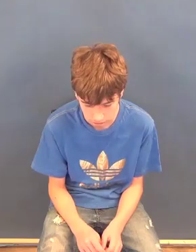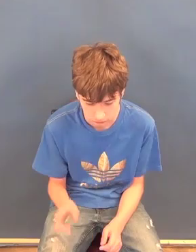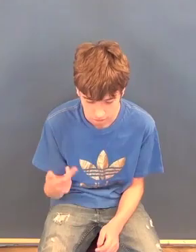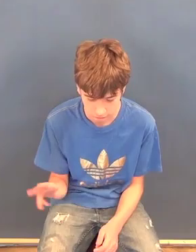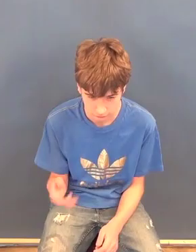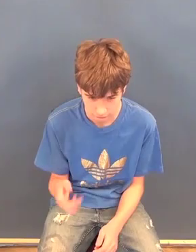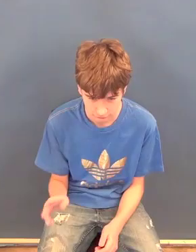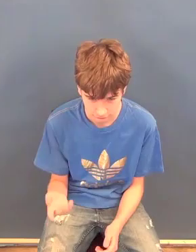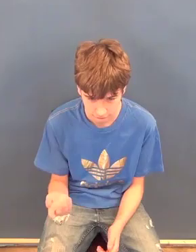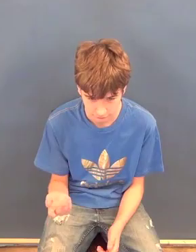Kiedy?